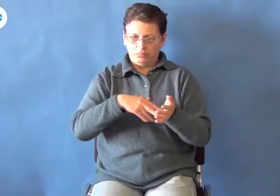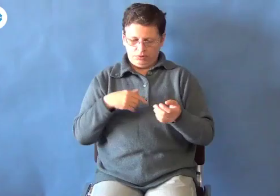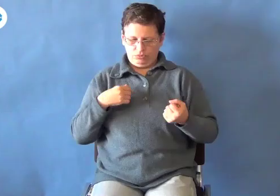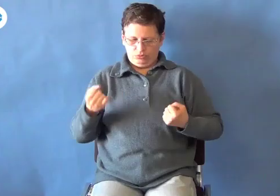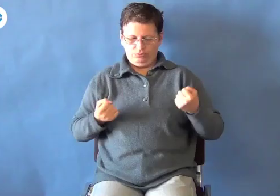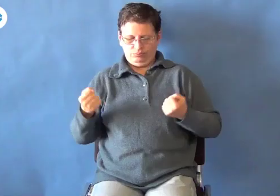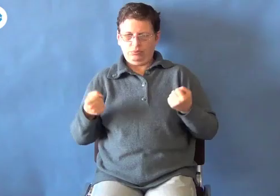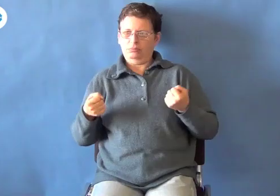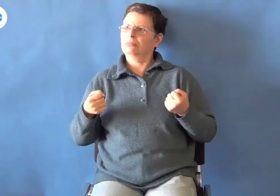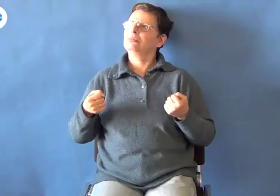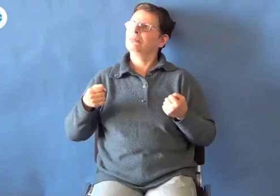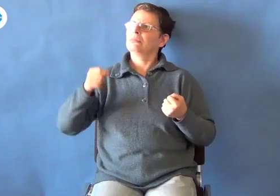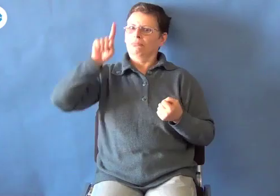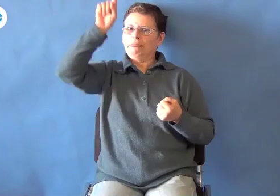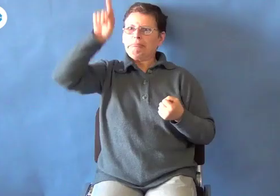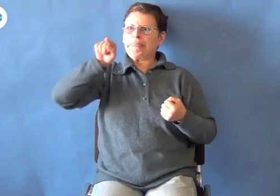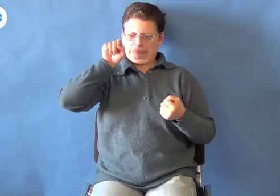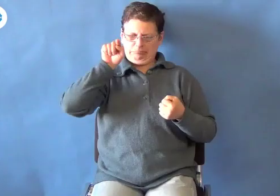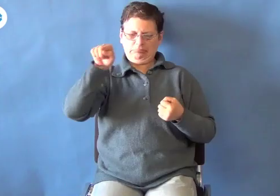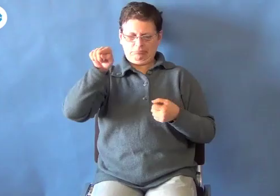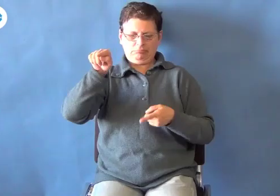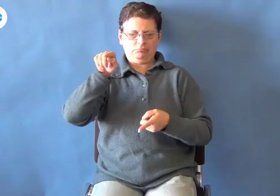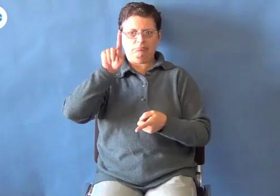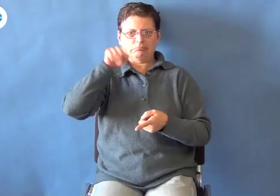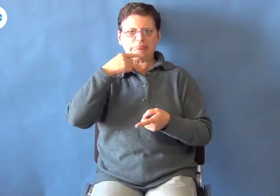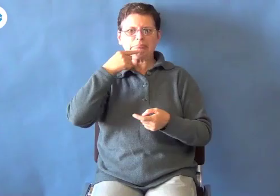Na przykład, jeśli jadę autem i zobaczę wykrzyknik na znaku.